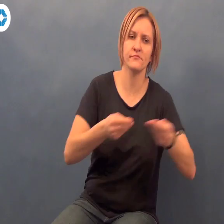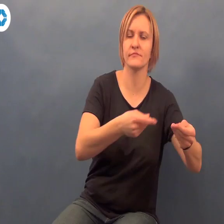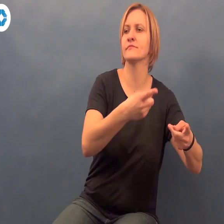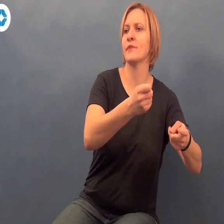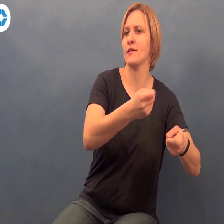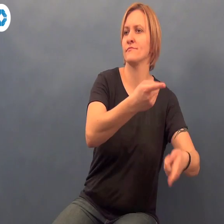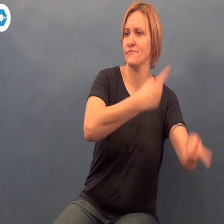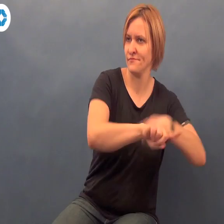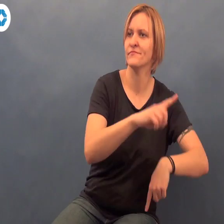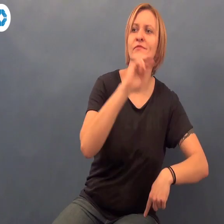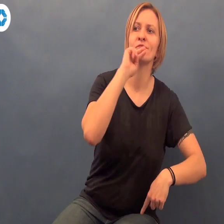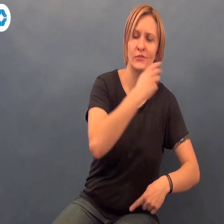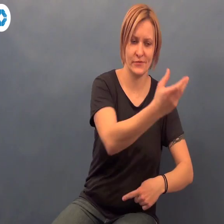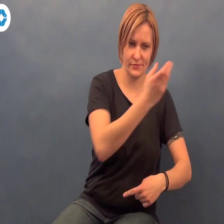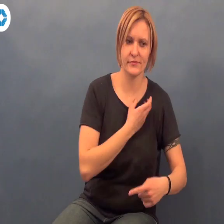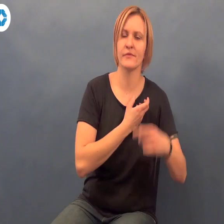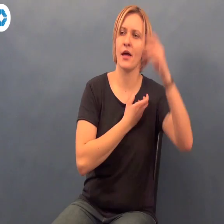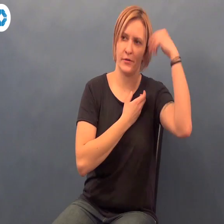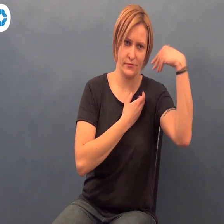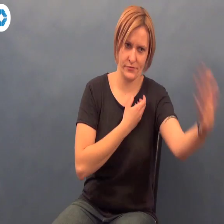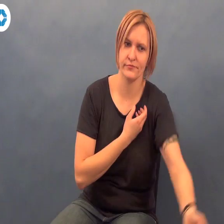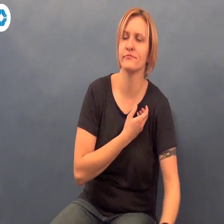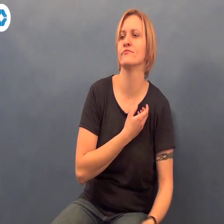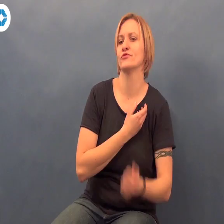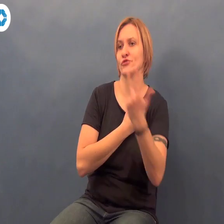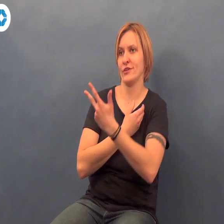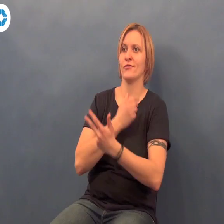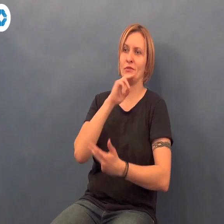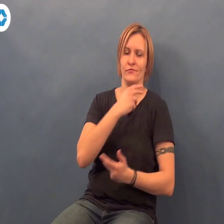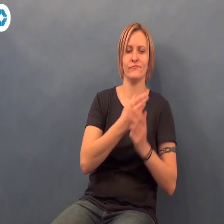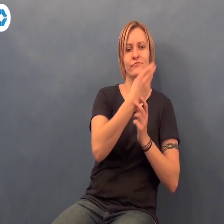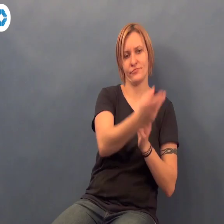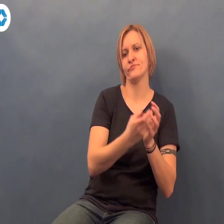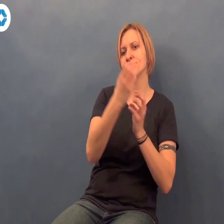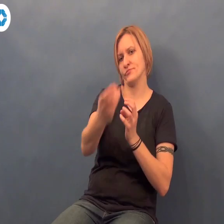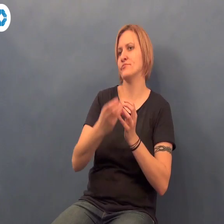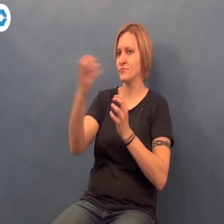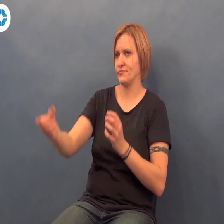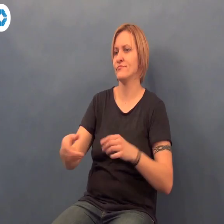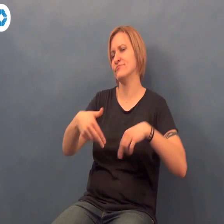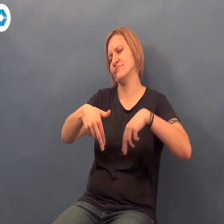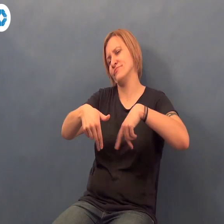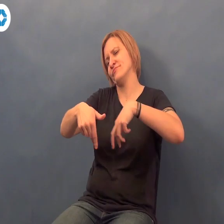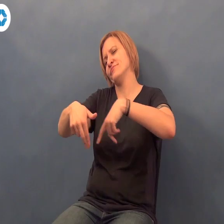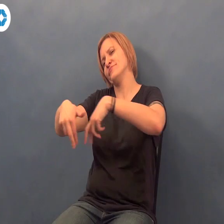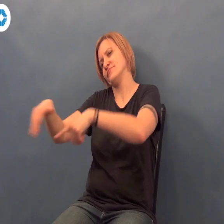Wymieniają się - gruszki za kapelusz. Trzy gruszki, po jednej dla każdego z chłopców. Chłopcy odchodzą.